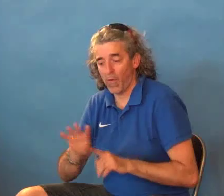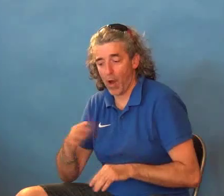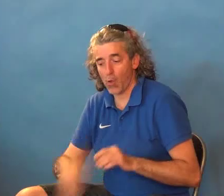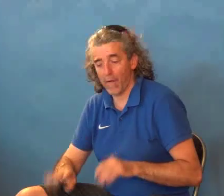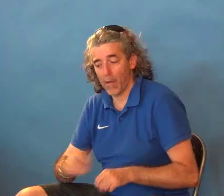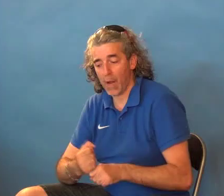Do czwartej i koniec.